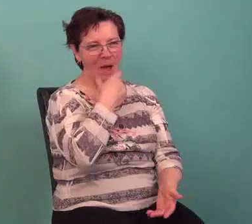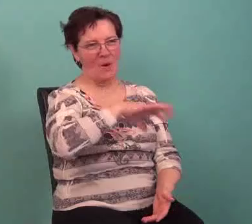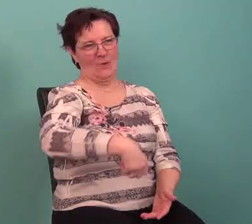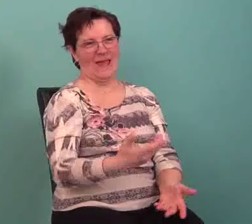Ukradła.